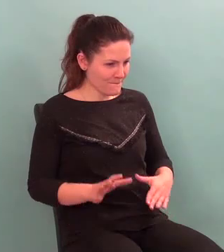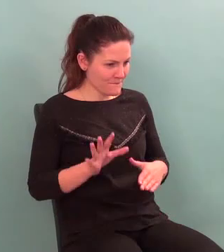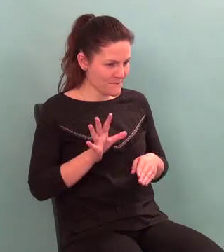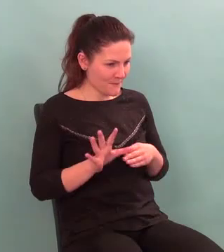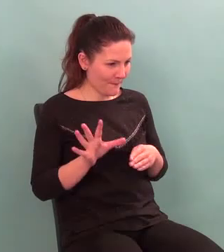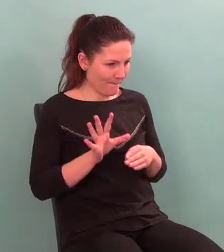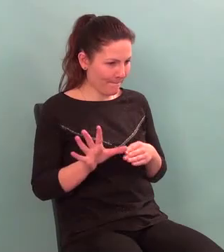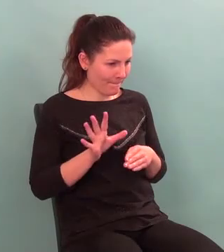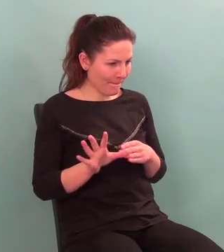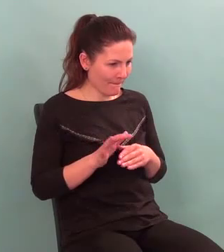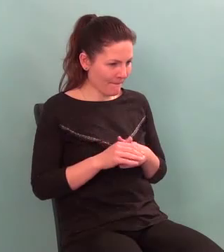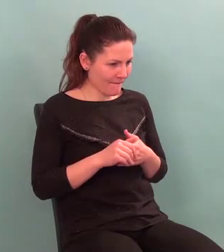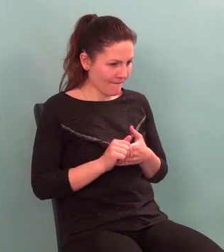Piętnasty.